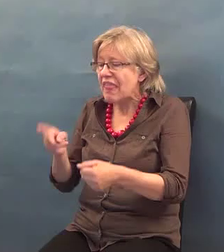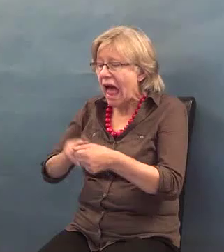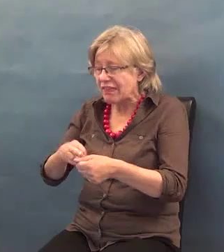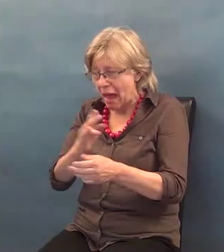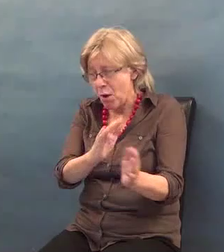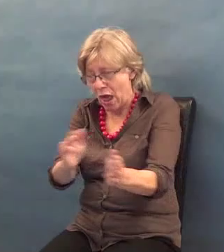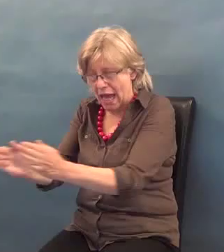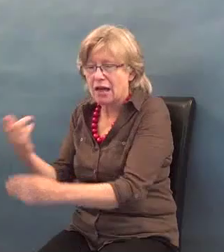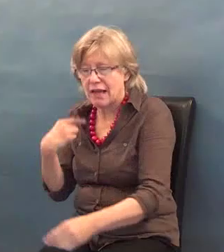Daty po kolei.